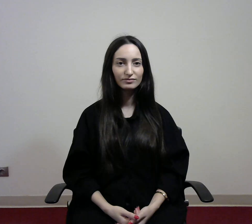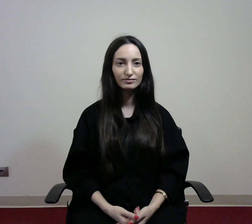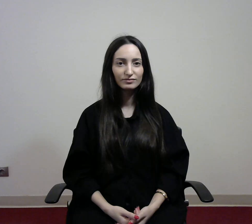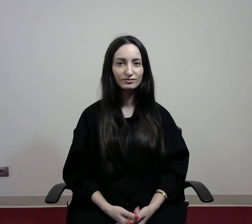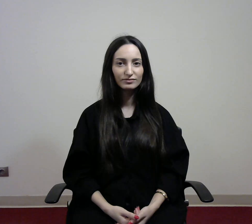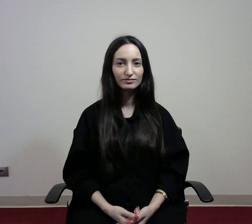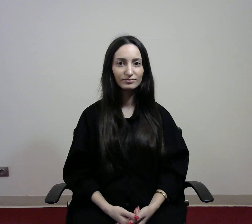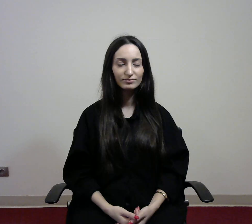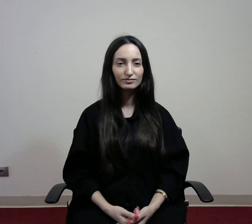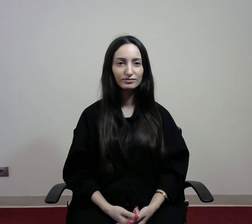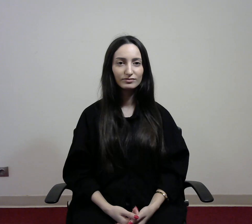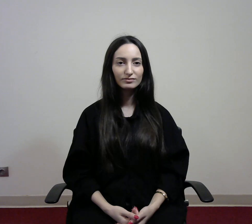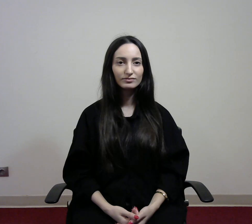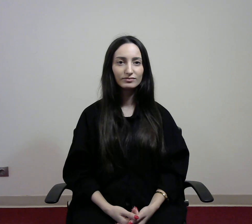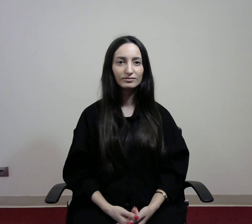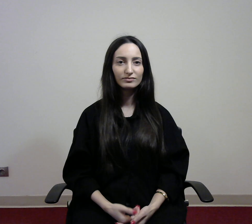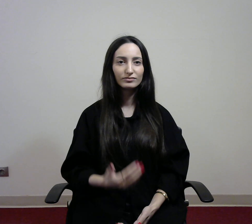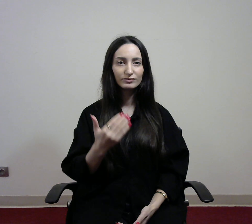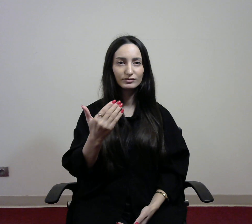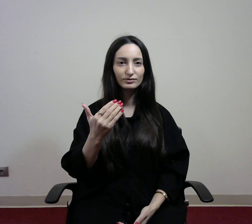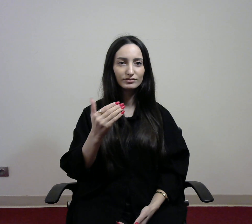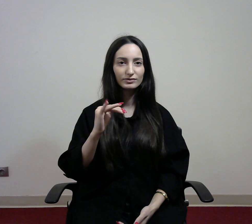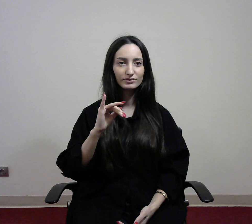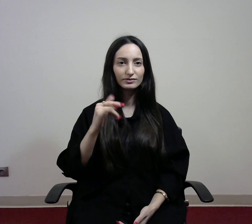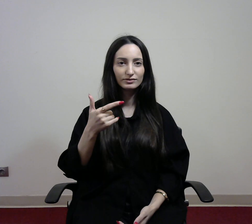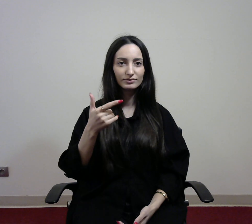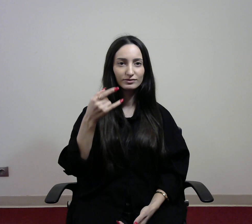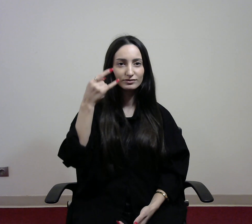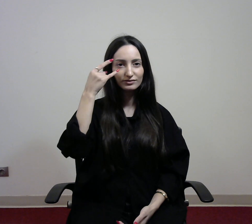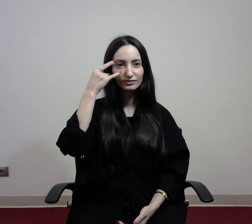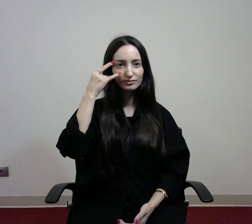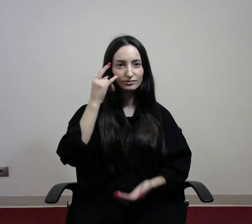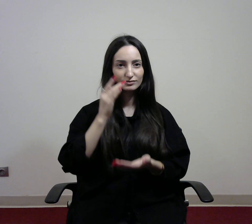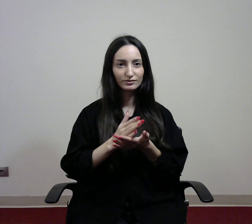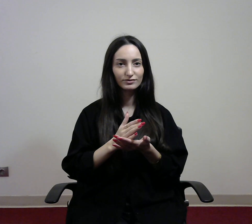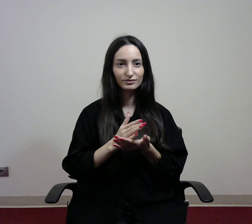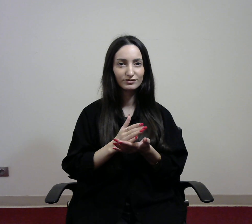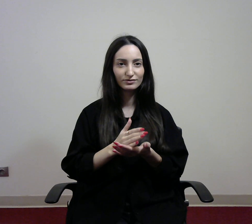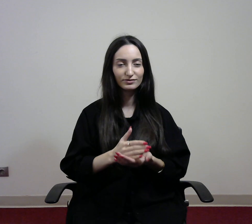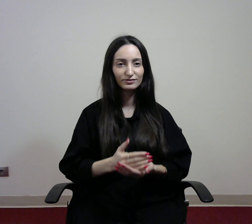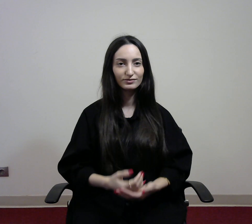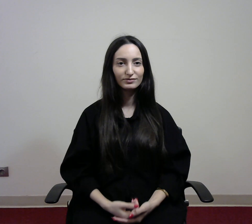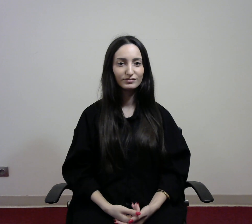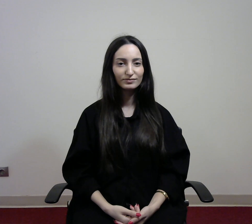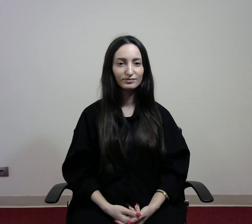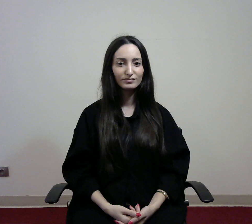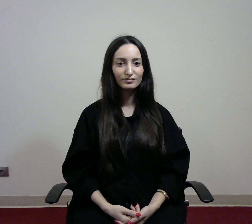Sənin instagramın var?